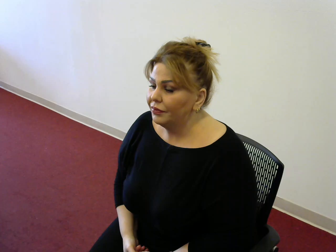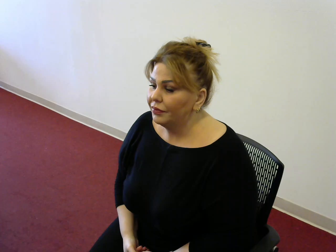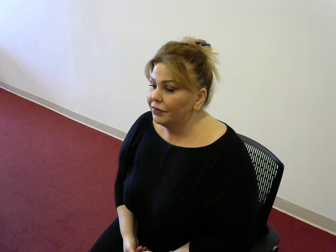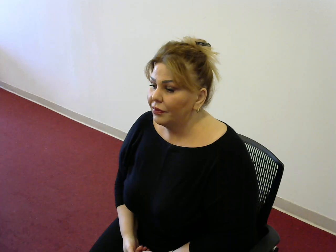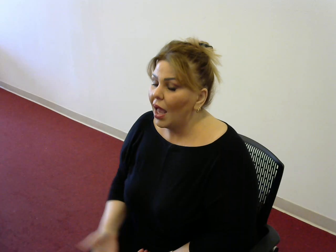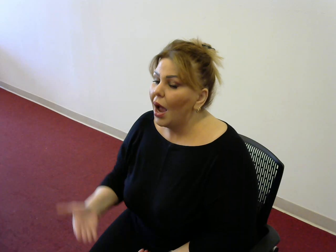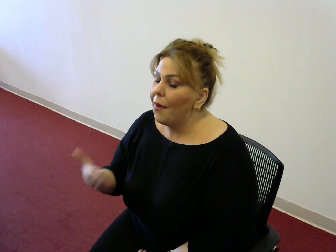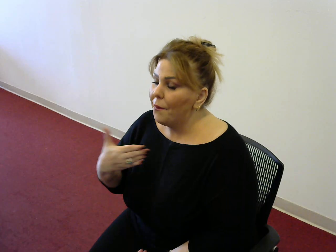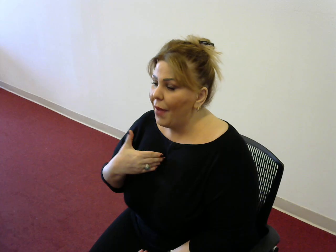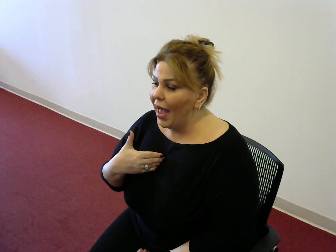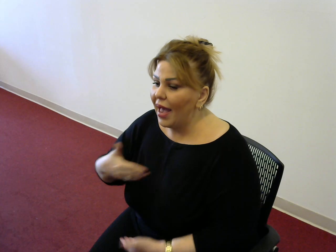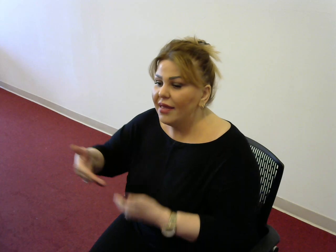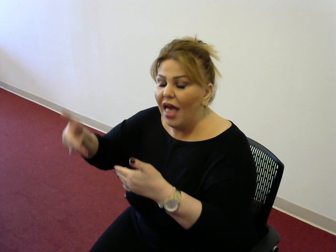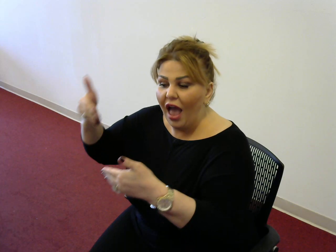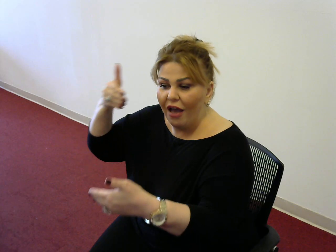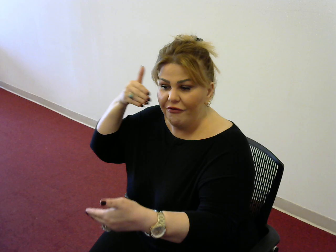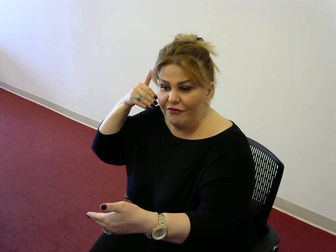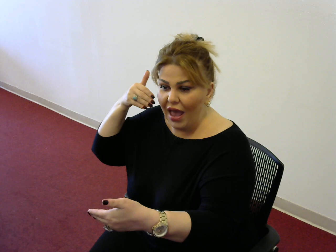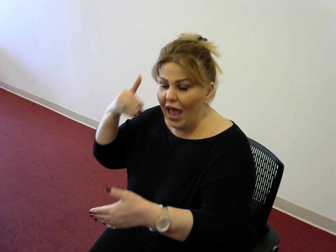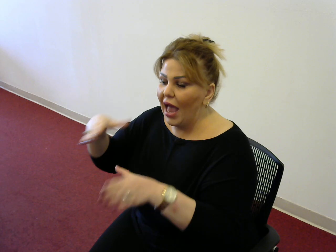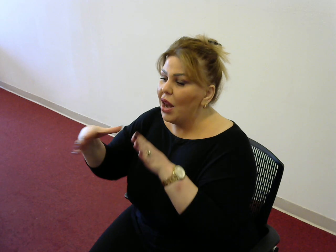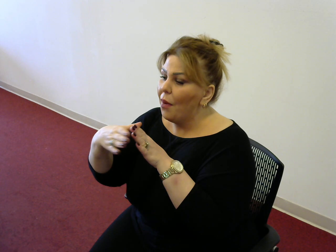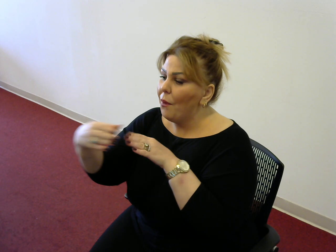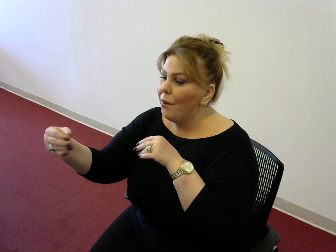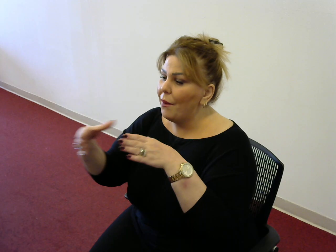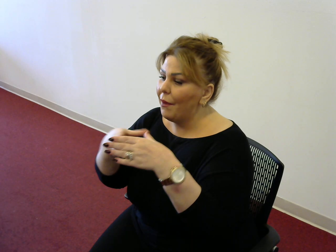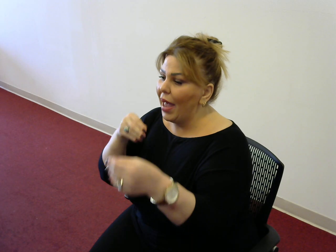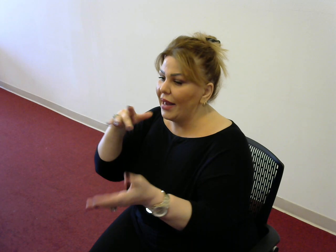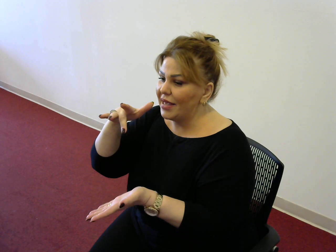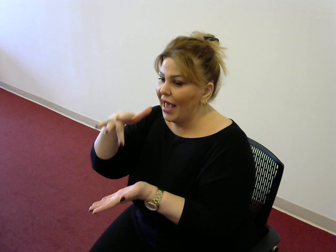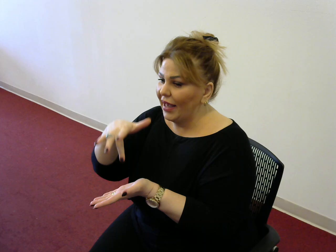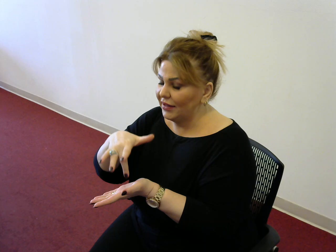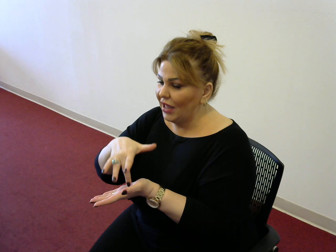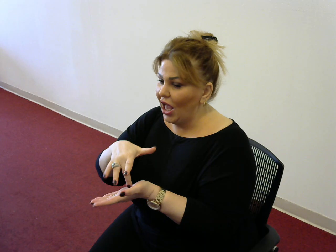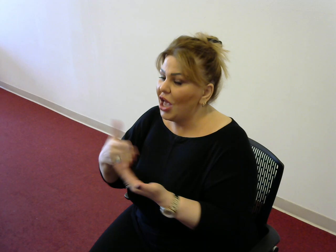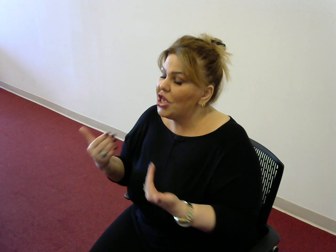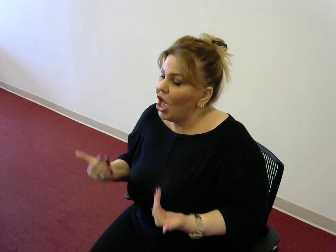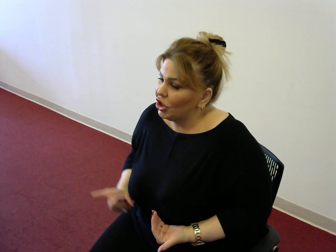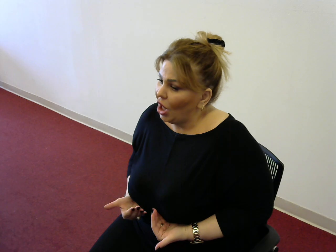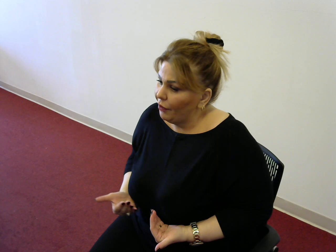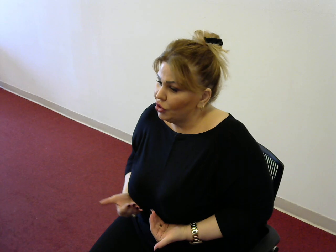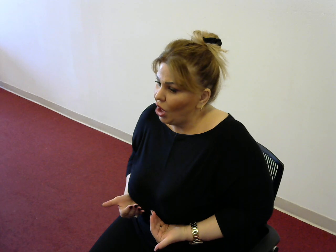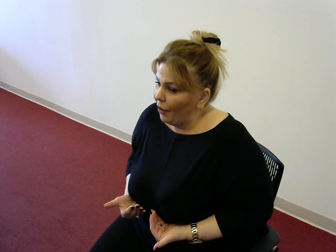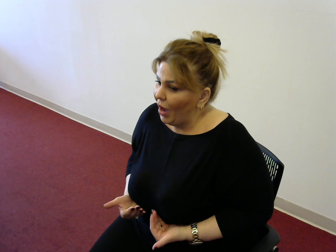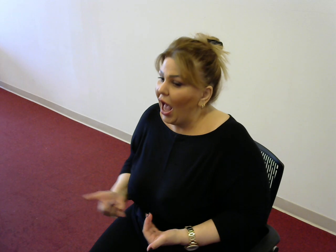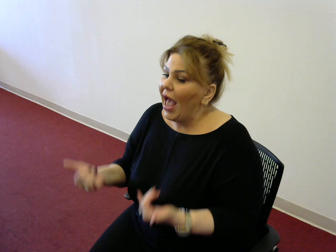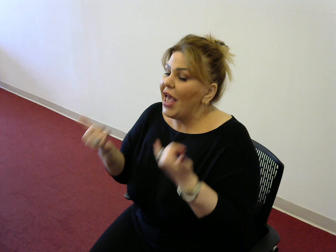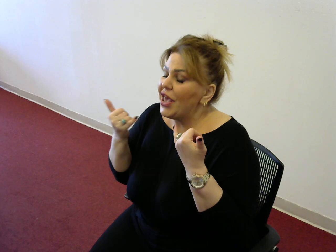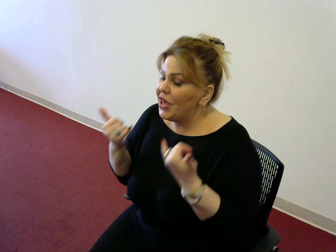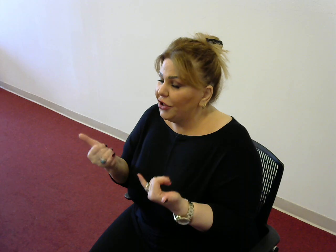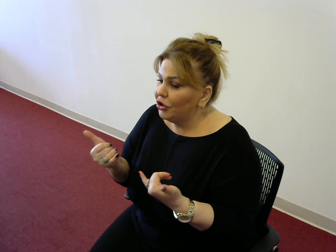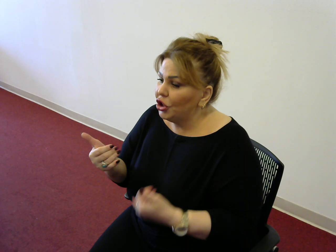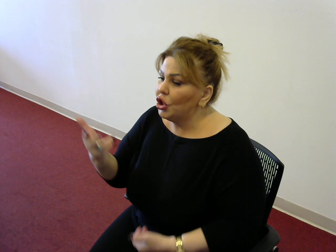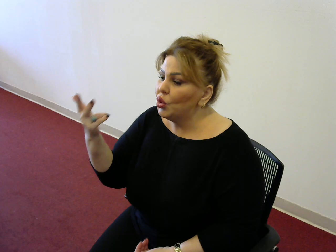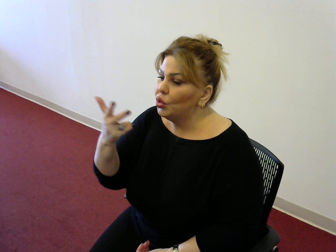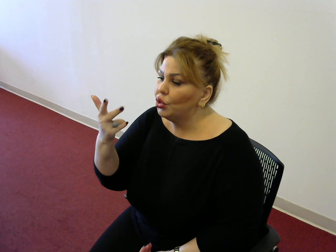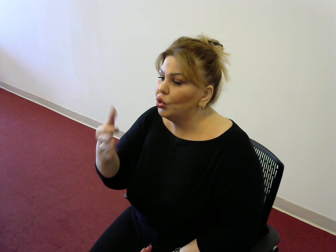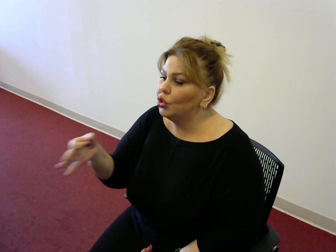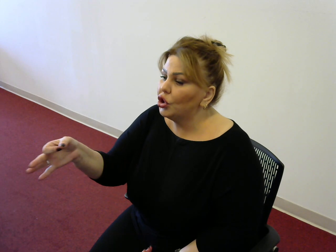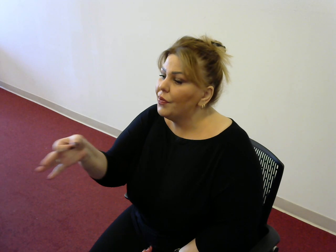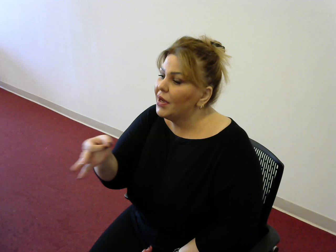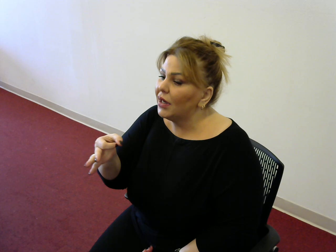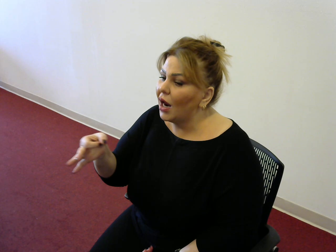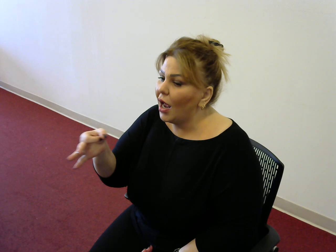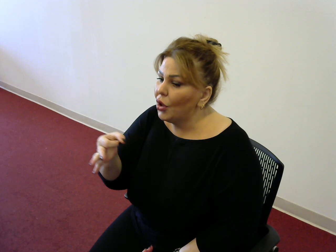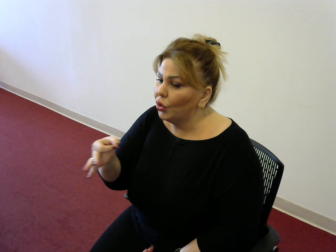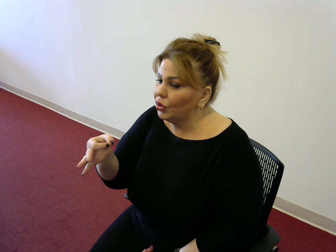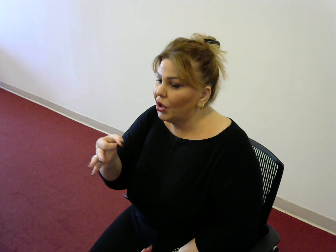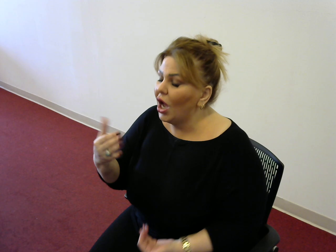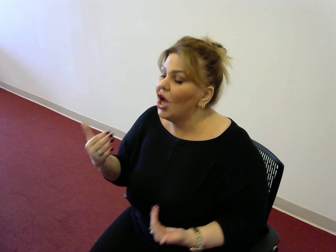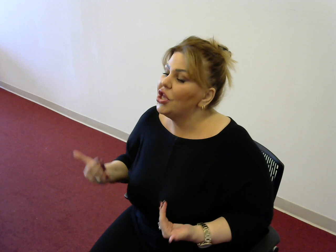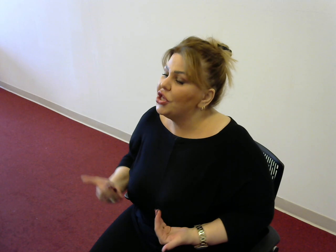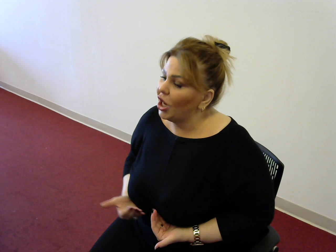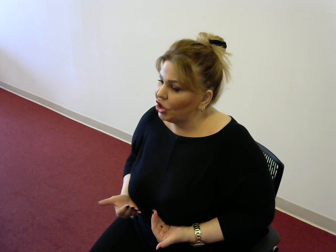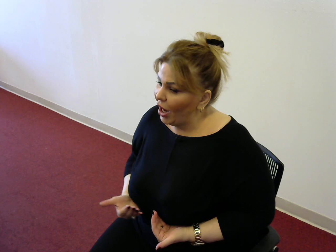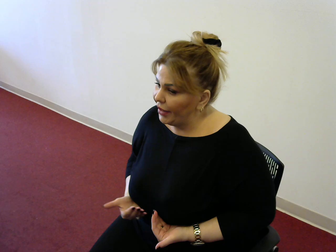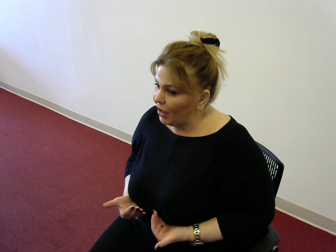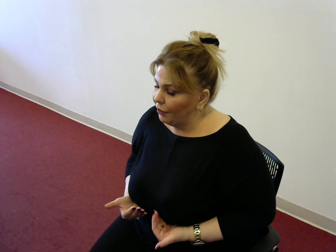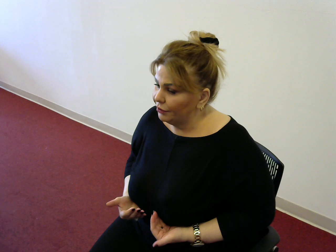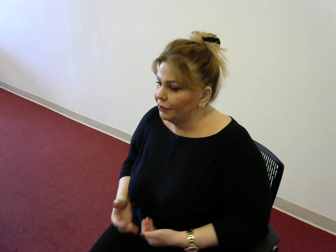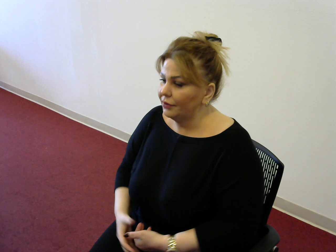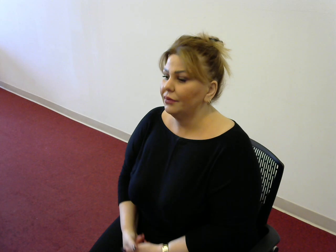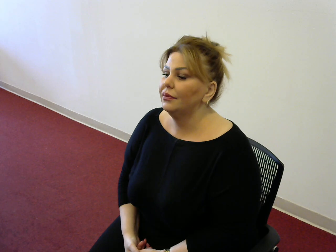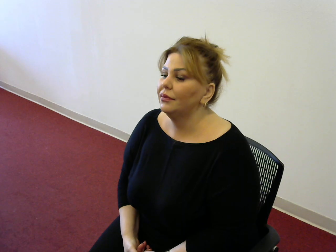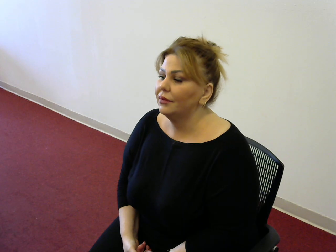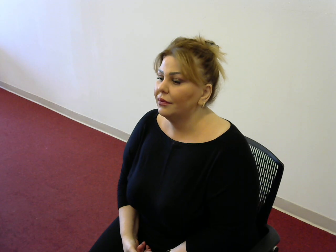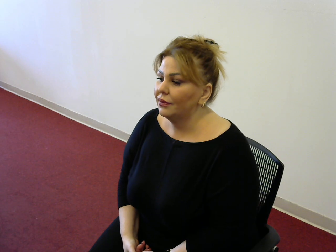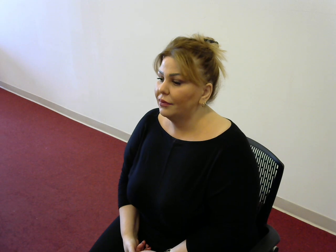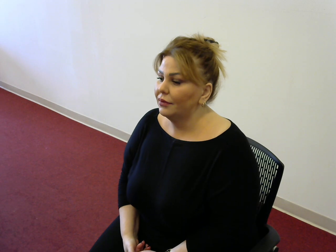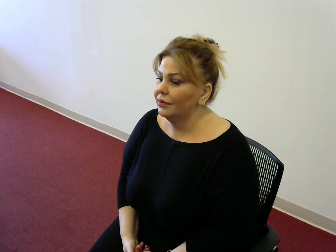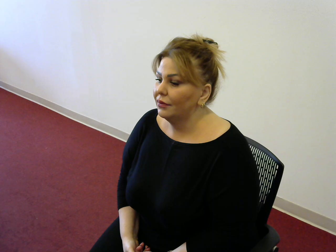Mən əvvəl mərkəzdə yaşamışam, amma indi 3-cü mikrorayonda yaşayıram